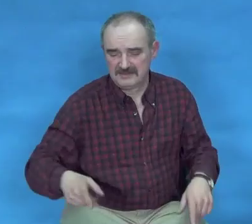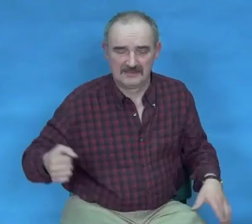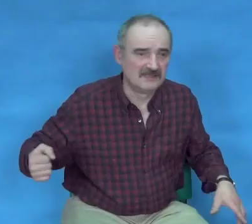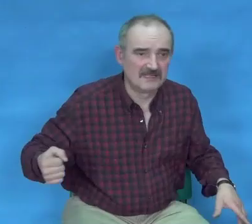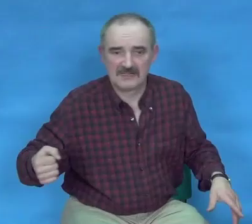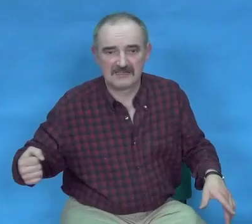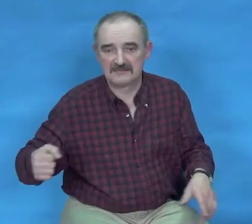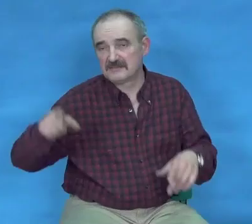Człowiek się zastanawia czy iść.